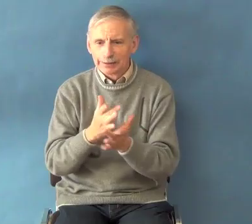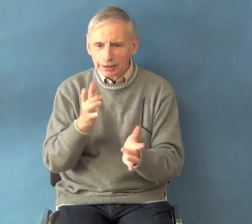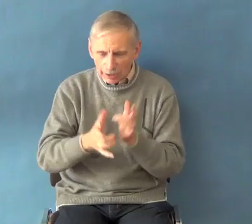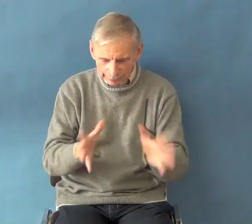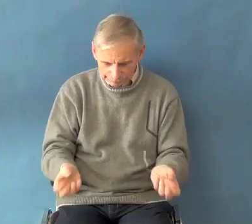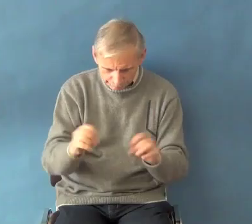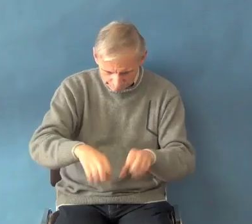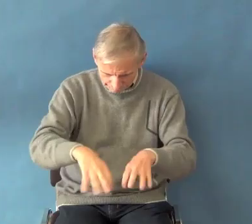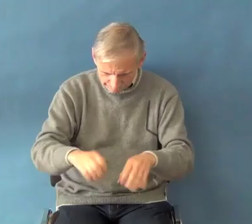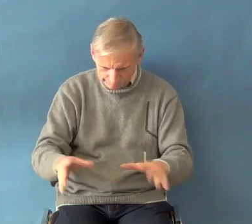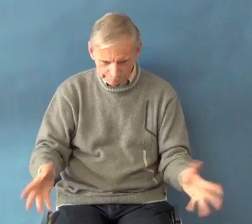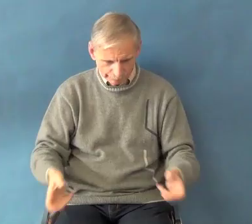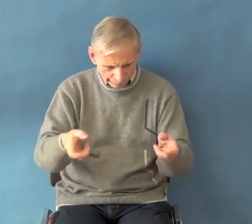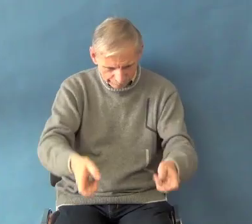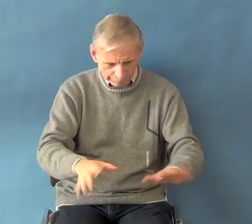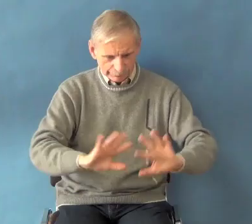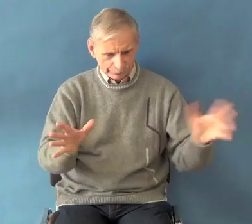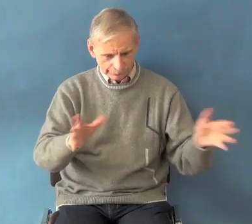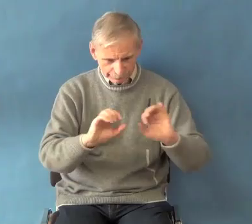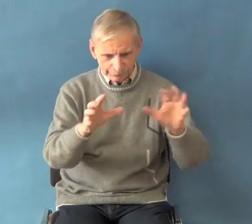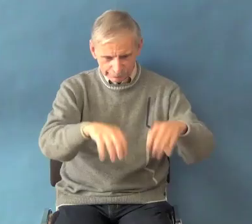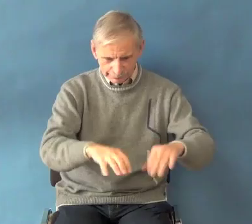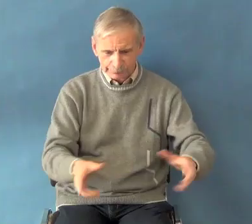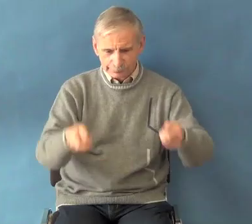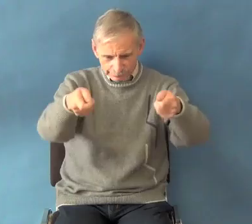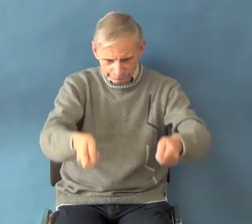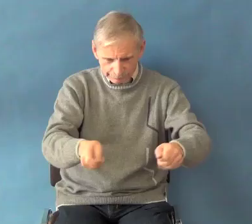Podnoszą rower, wkładają gruszki do kosza. Kosz dają na rower.